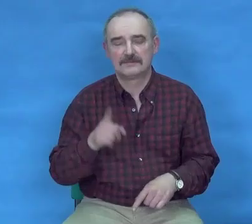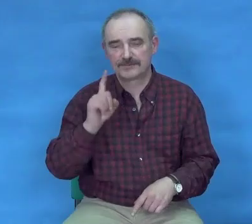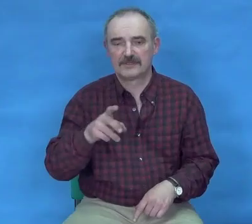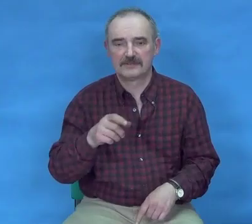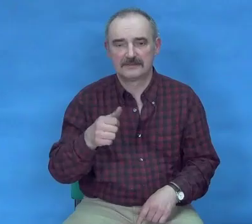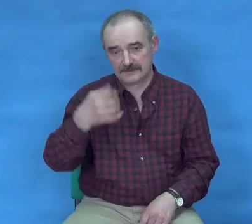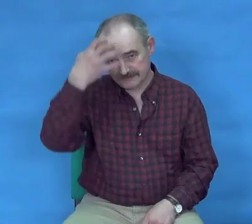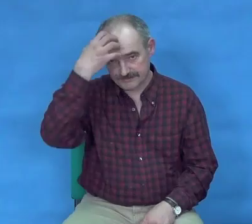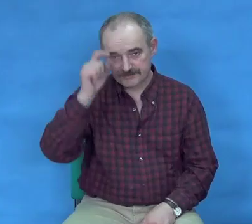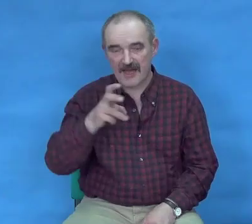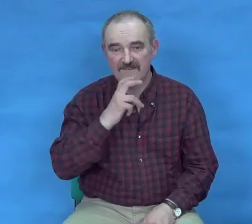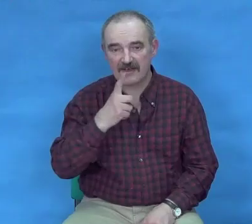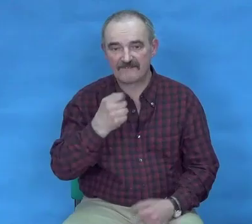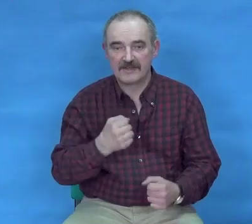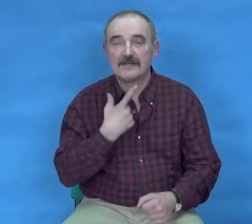Najważniejsza jest woda.